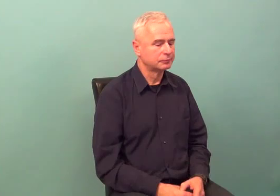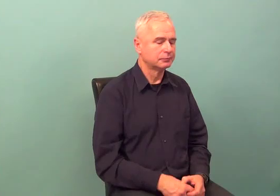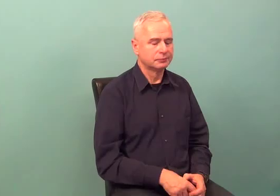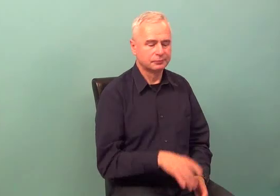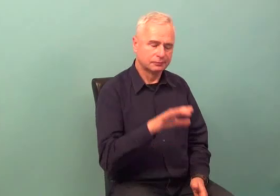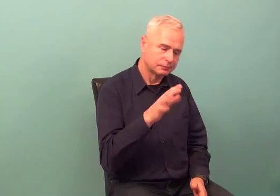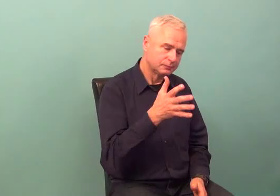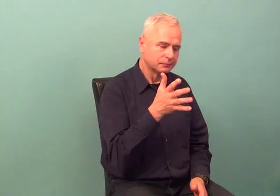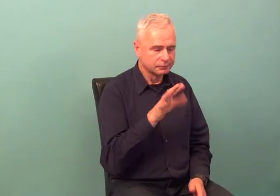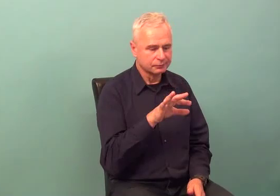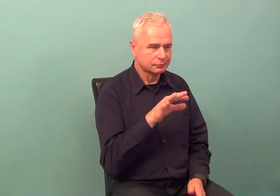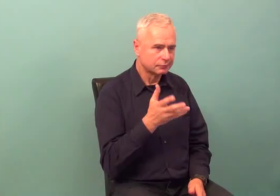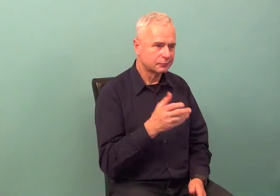Trochę tak, trochę nie.